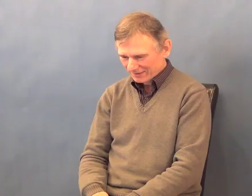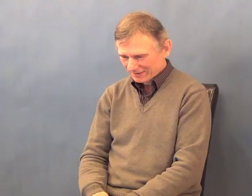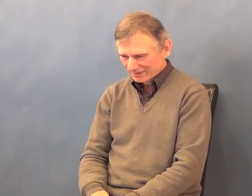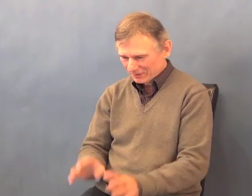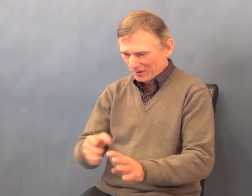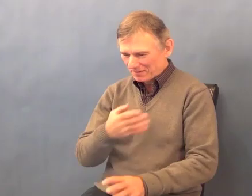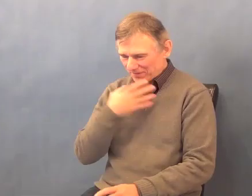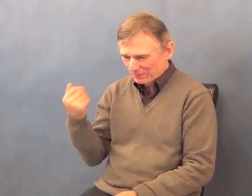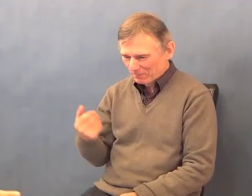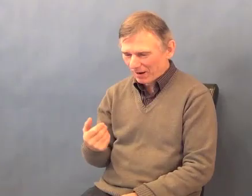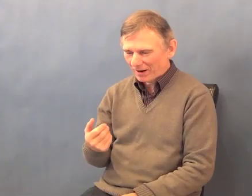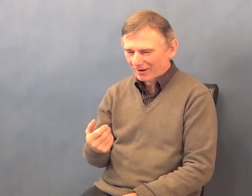Nie ma telewizora.